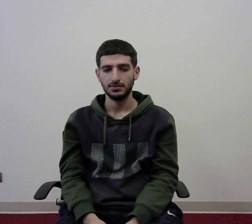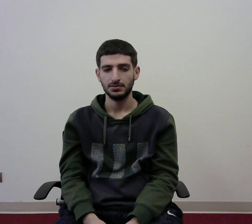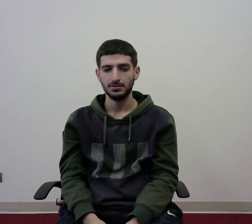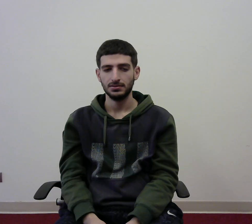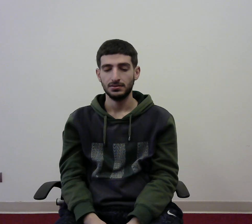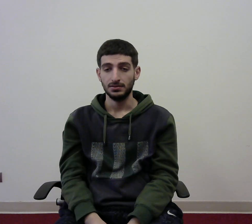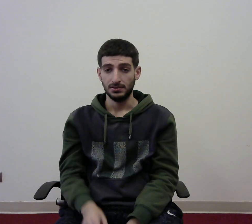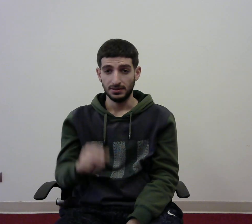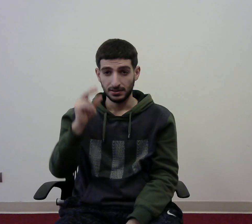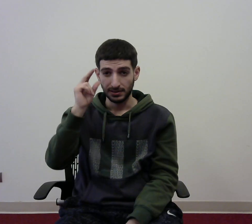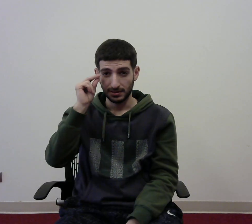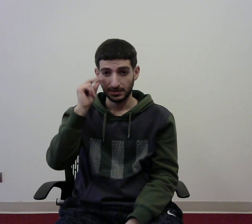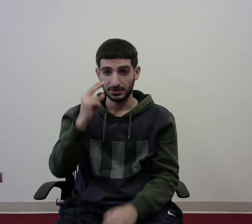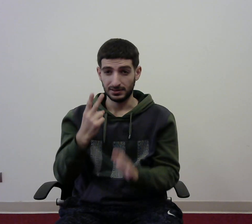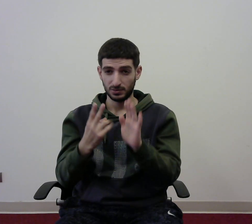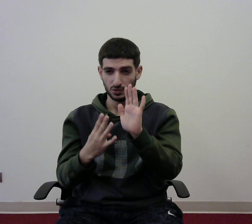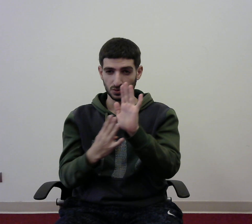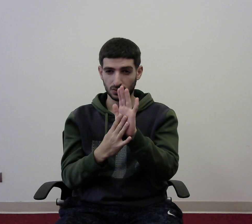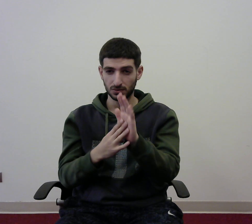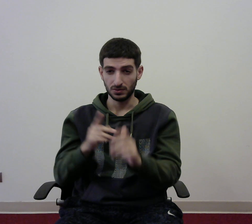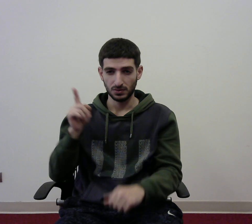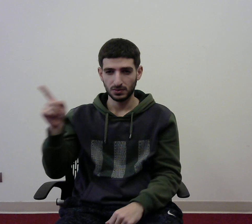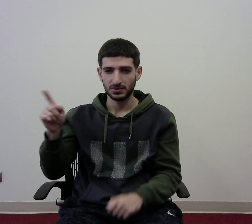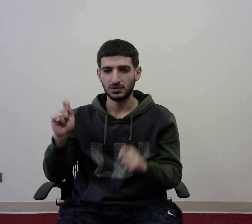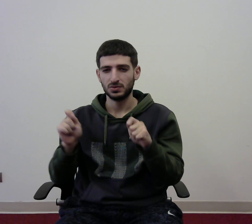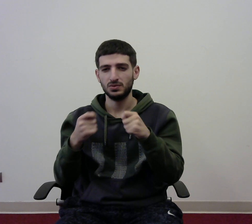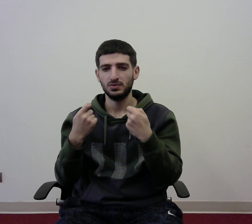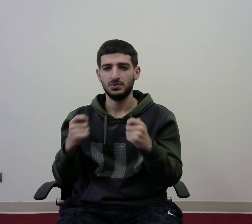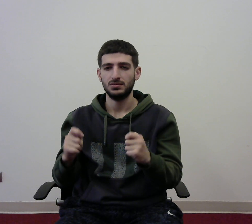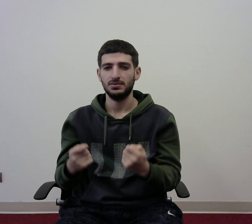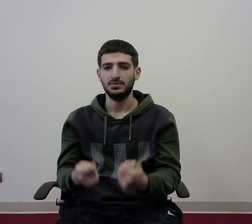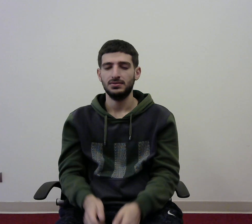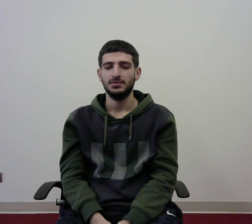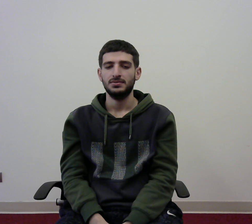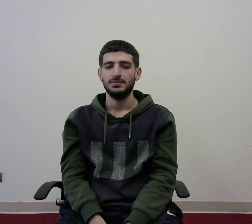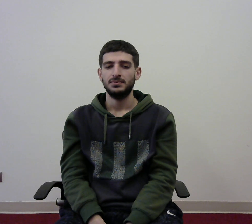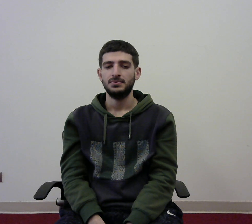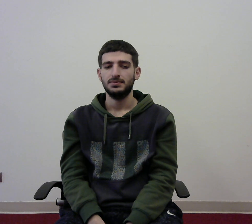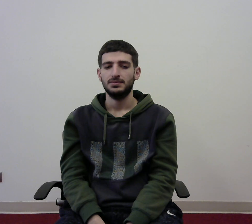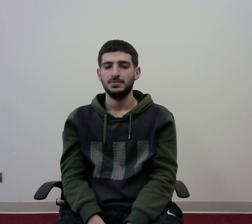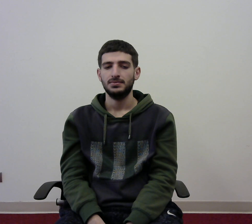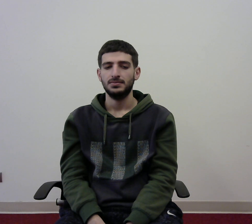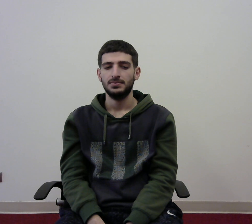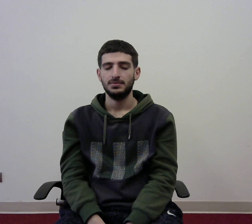Ayın 29-u onun toyudur